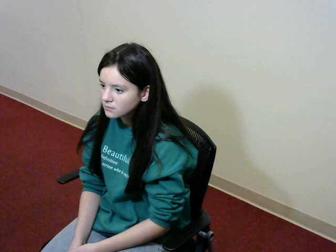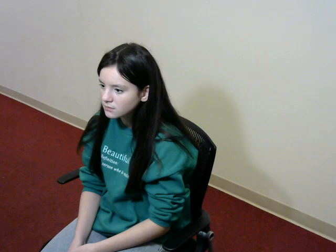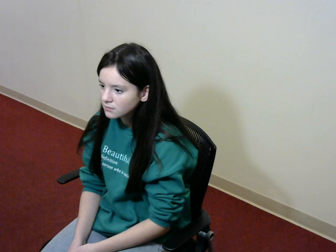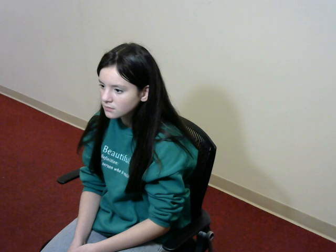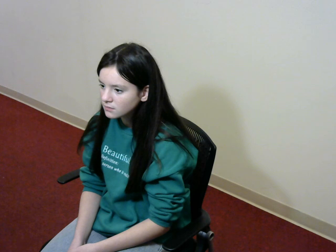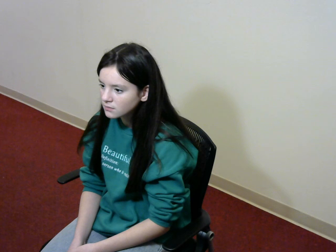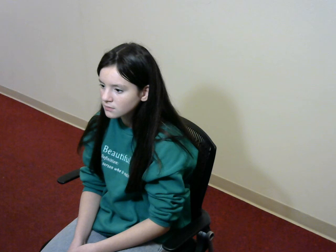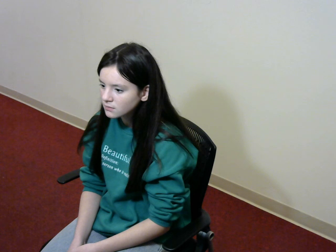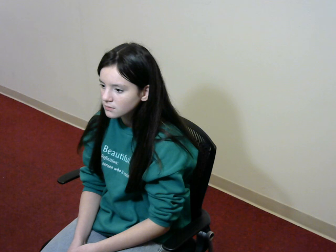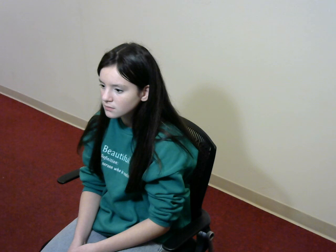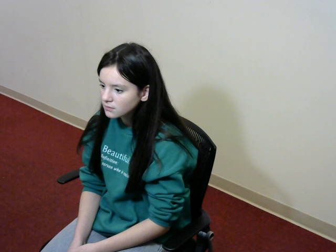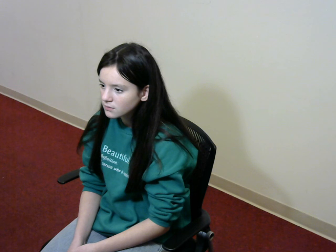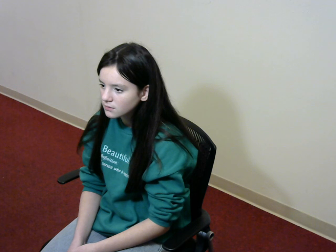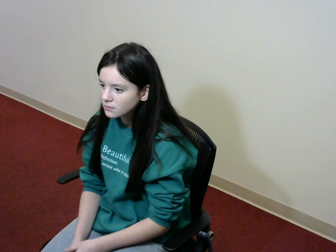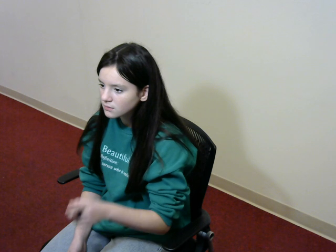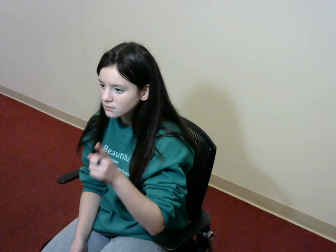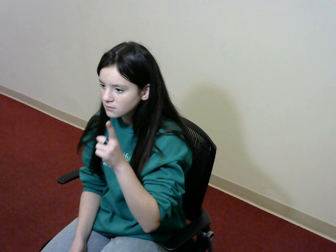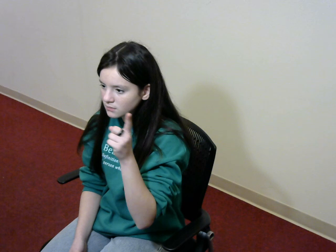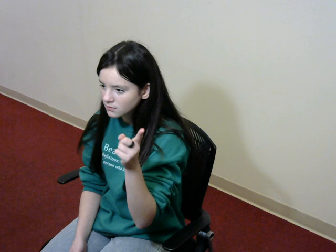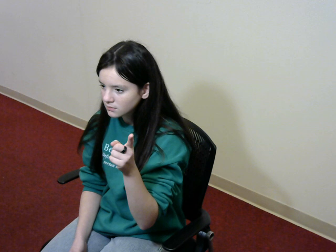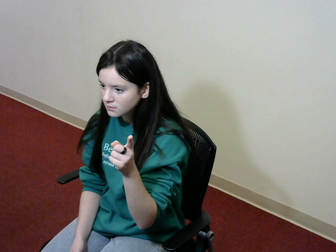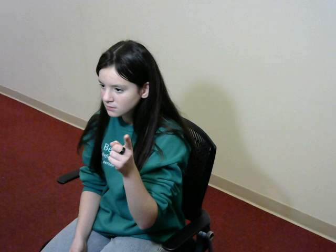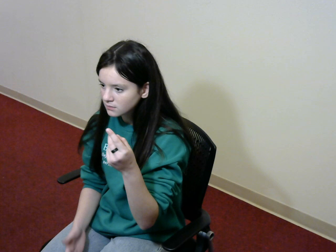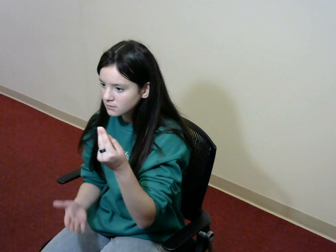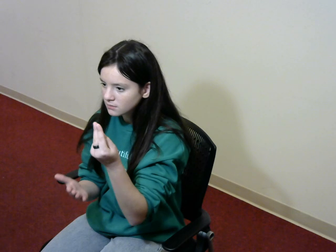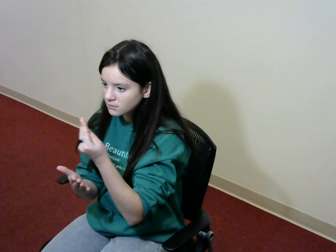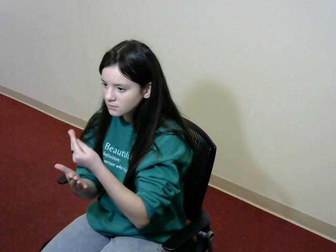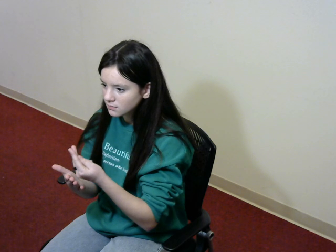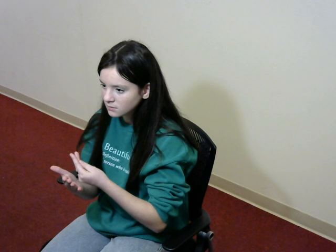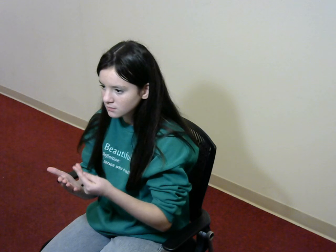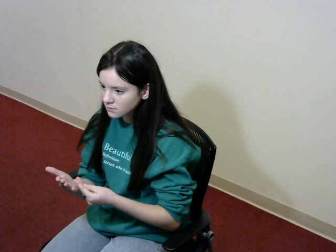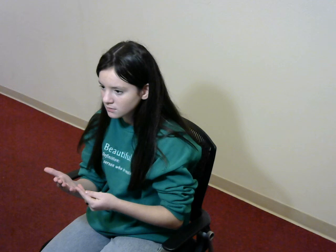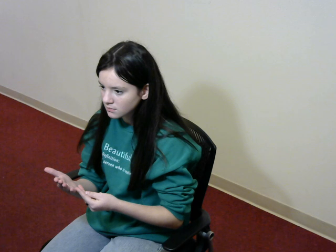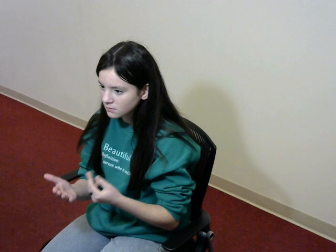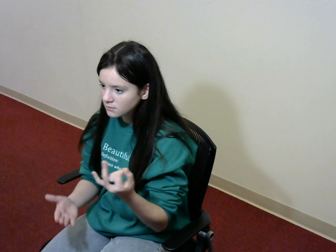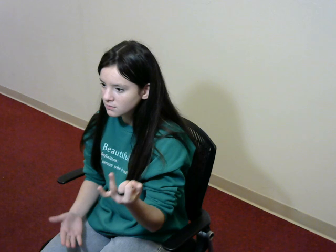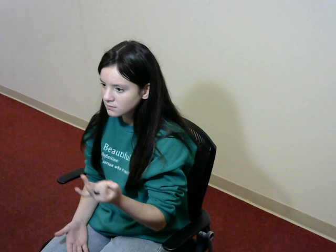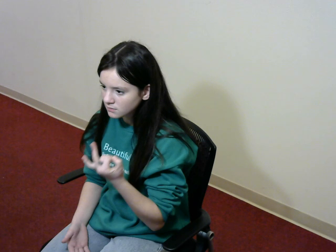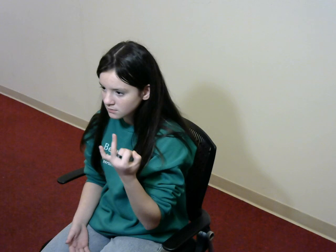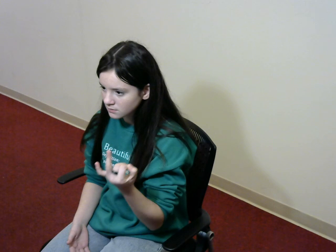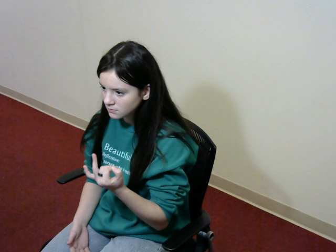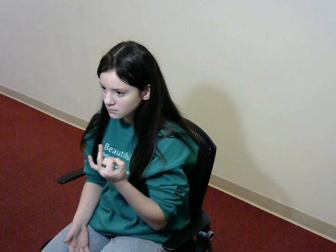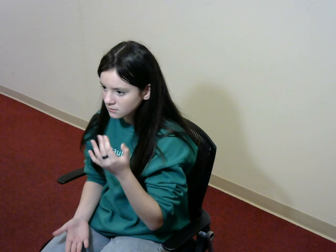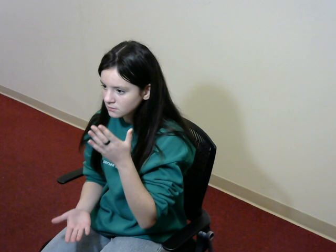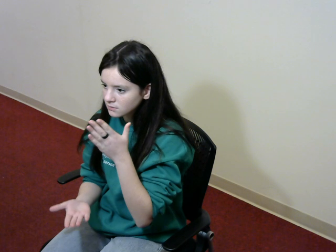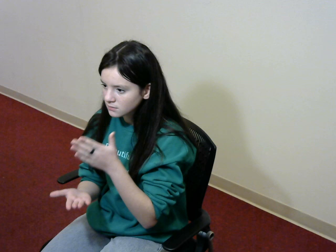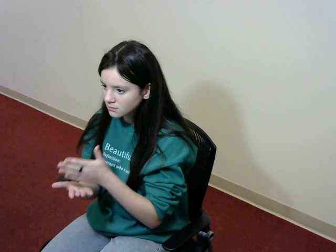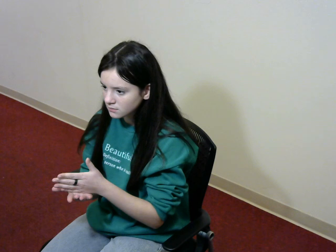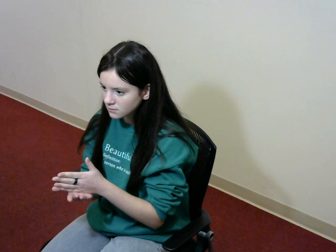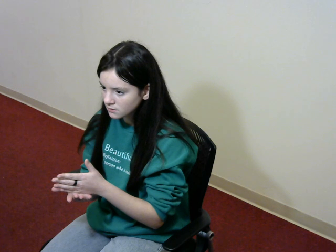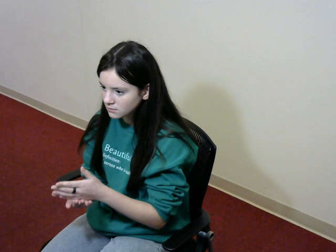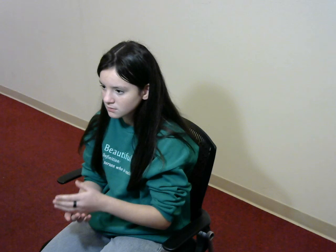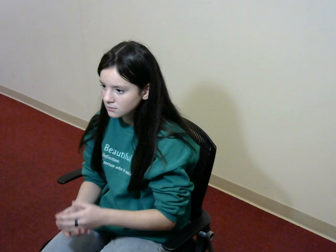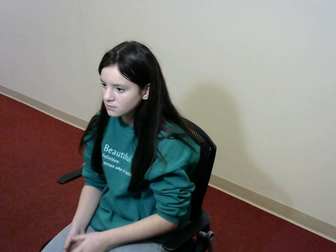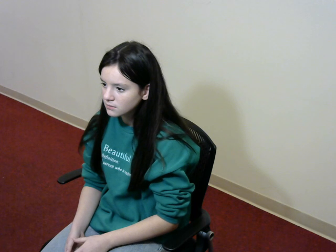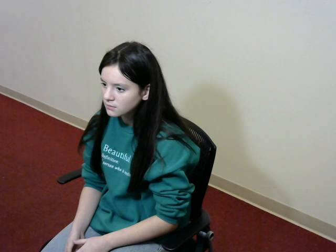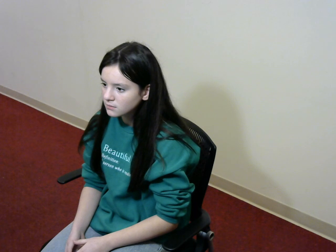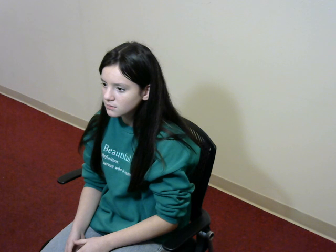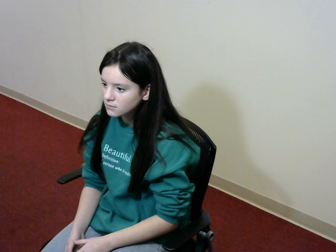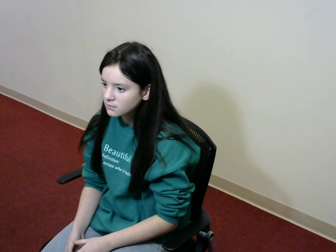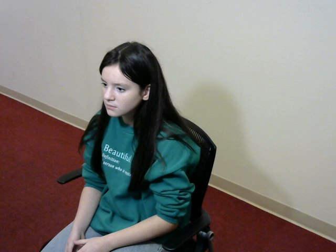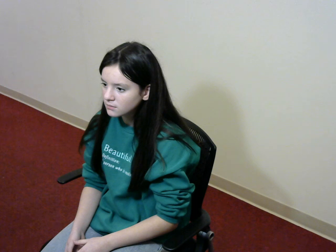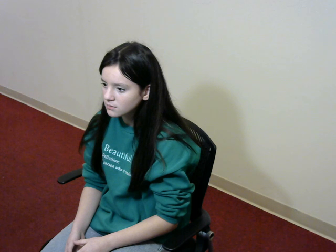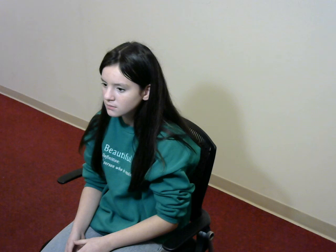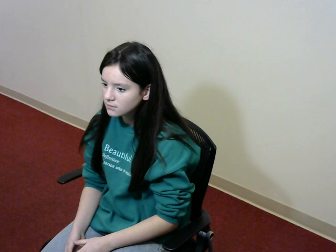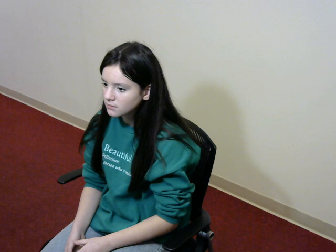Onun rəsmə marağı var